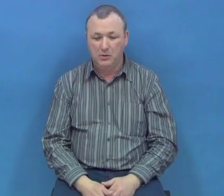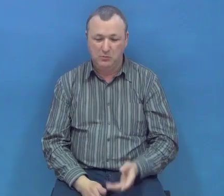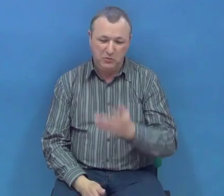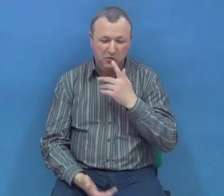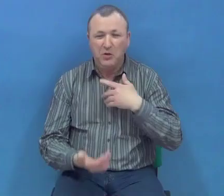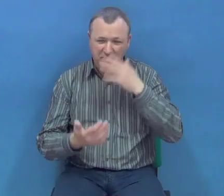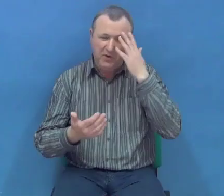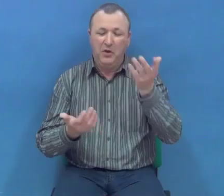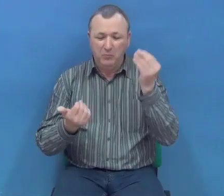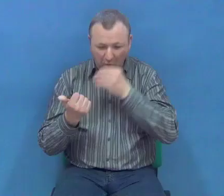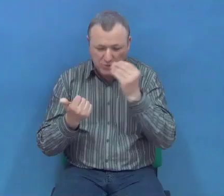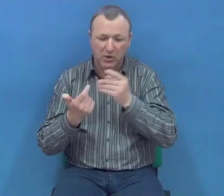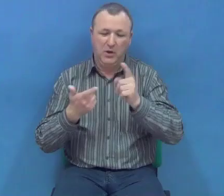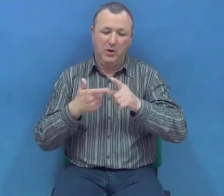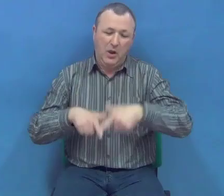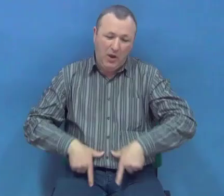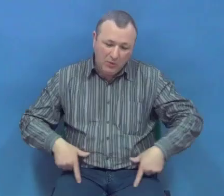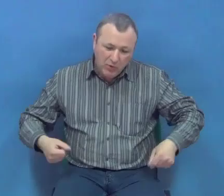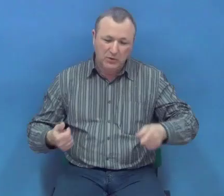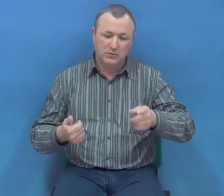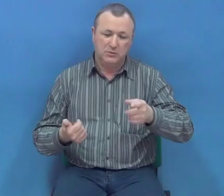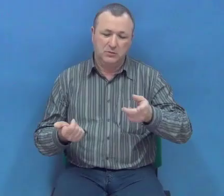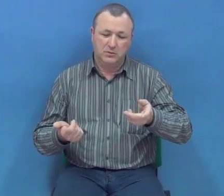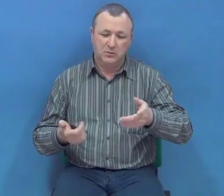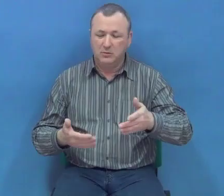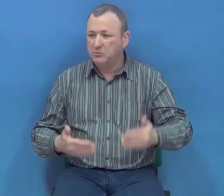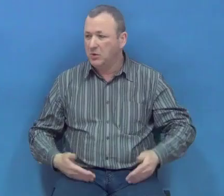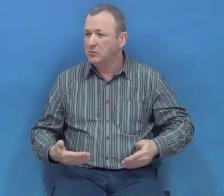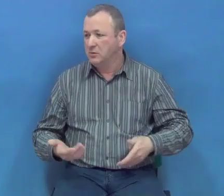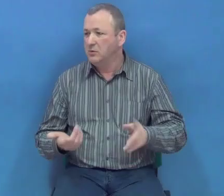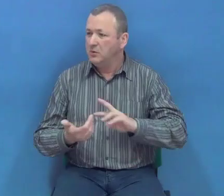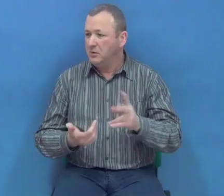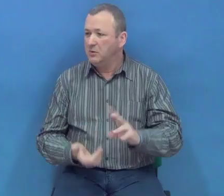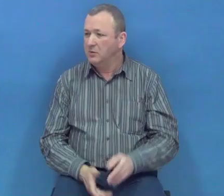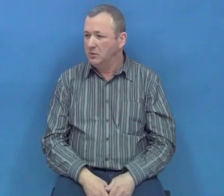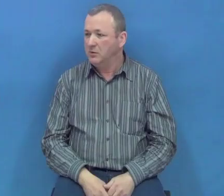Wiem, tak jest nad morzem, trzeba chodzić w majtkach albo...